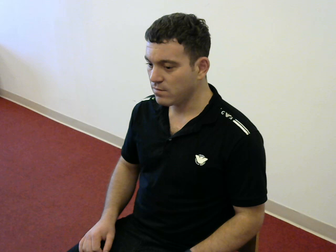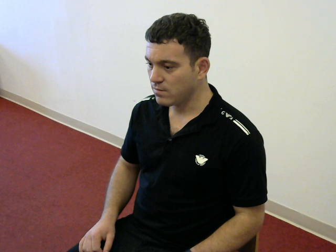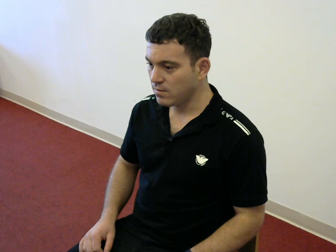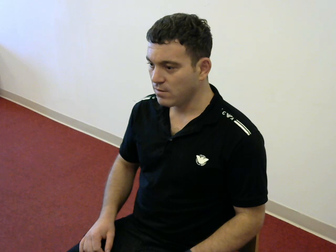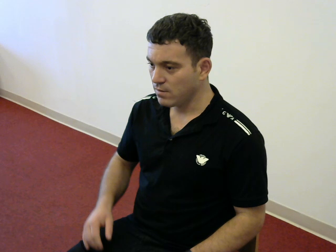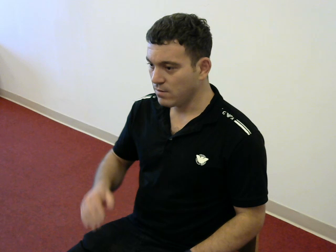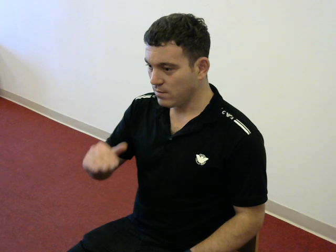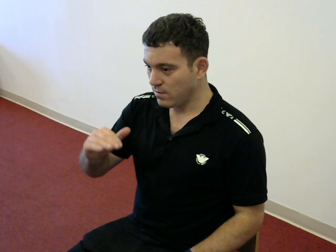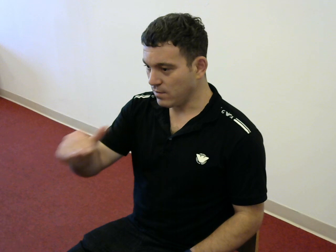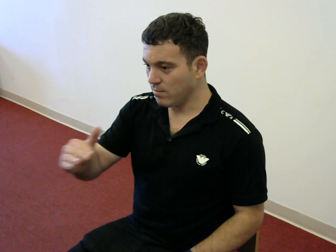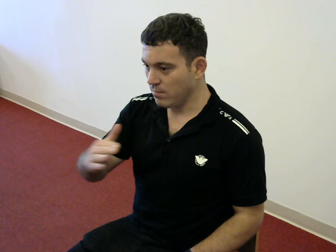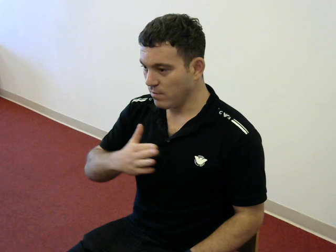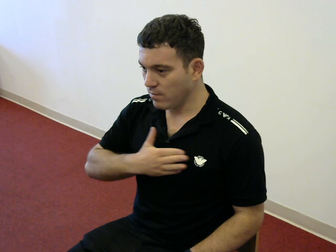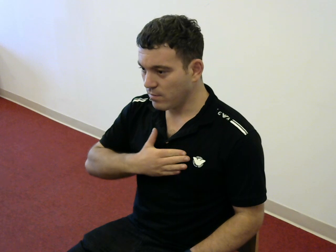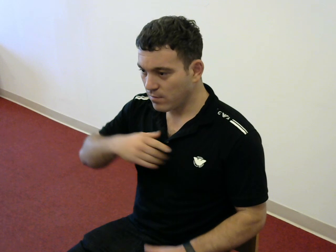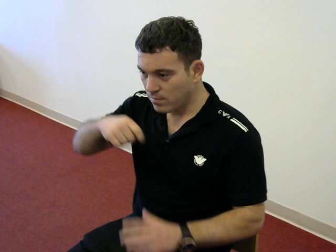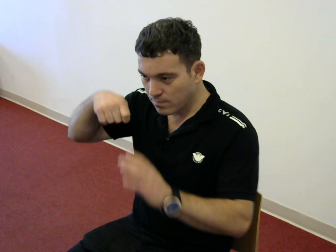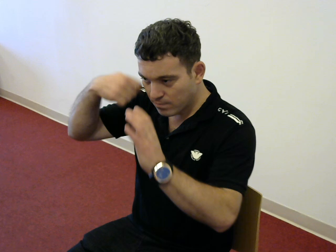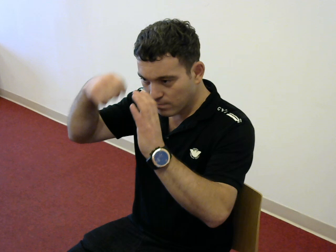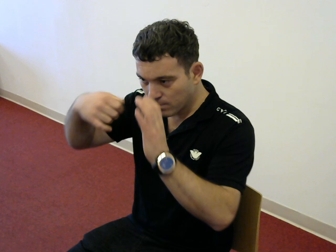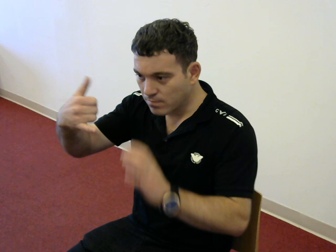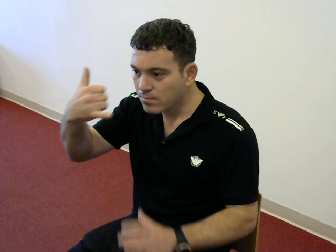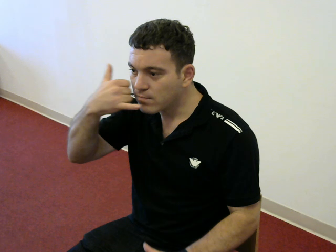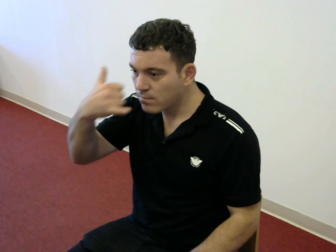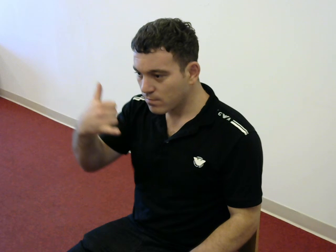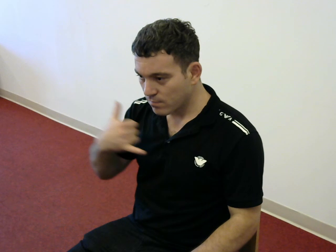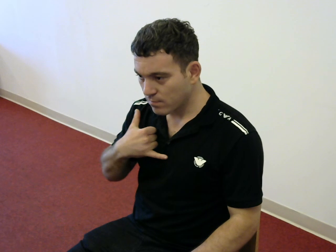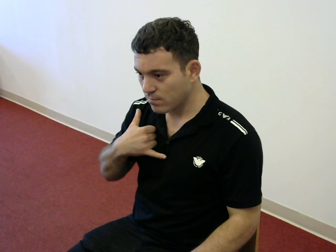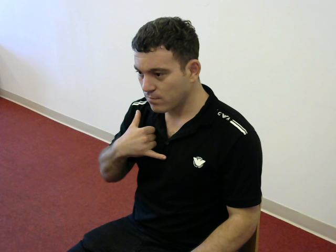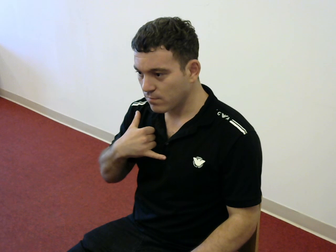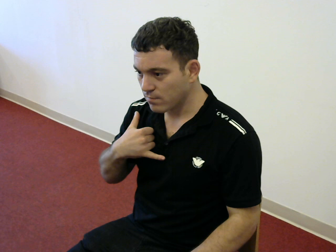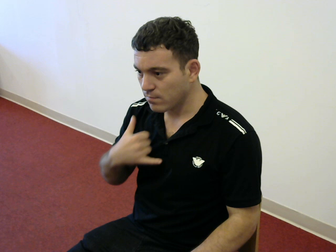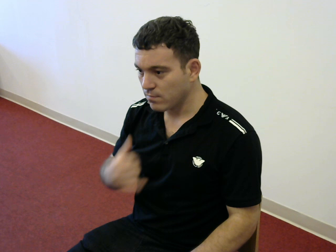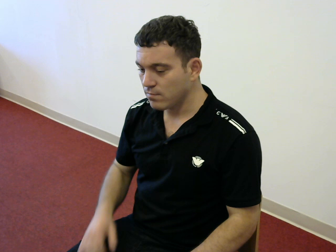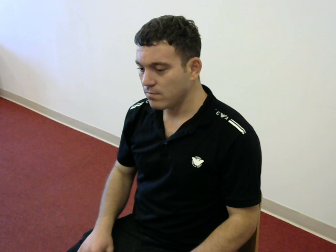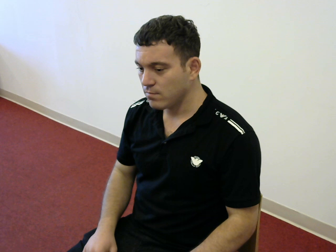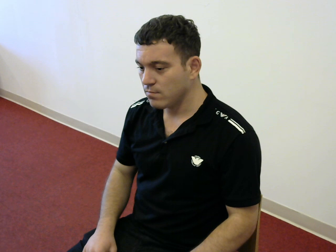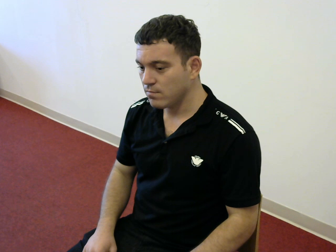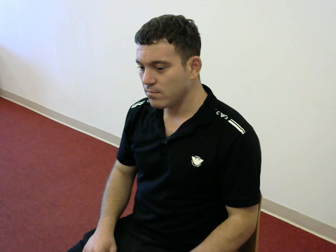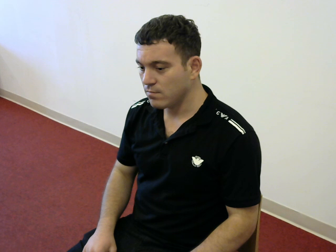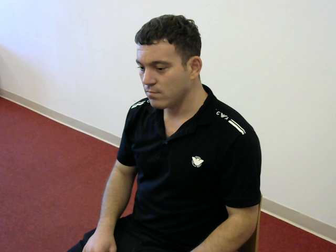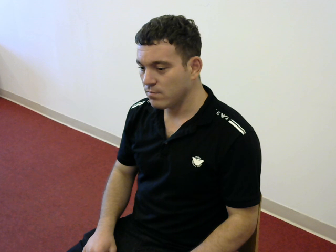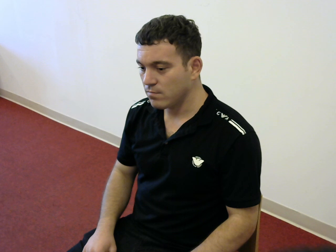Siz mənə video zəng edin